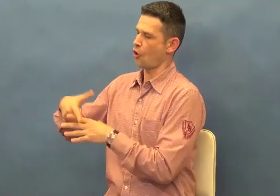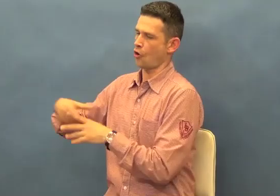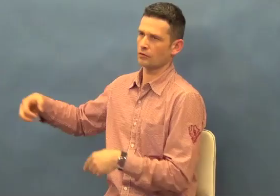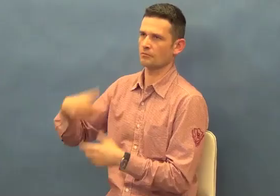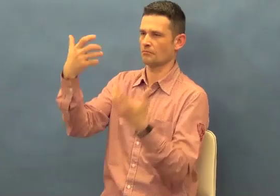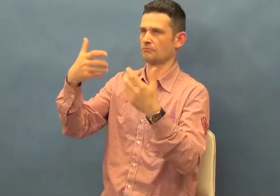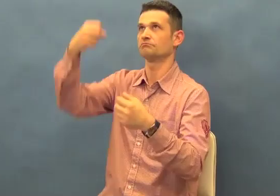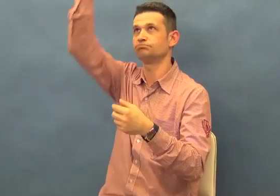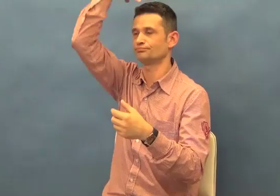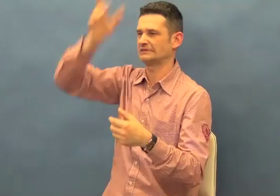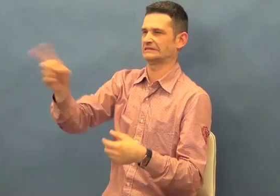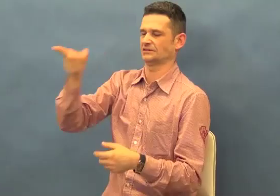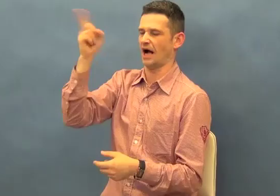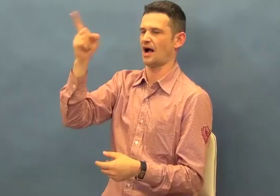Nie wolno myć konia pod tym prysznicem.